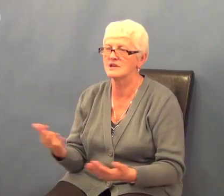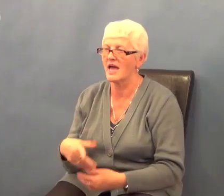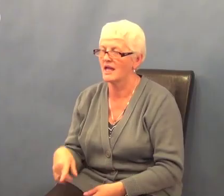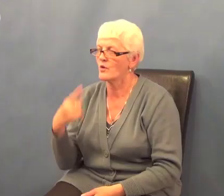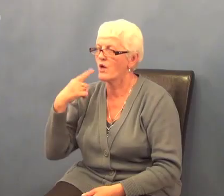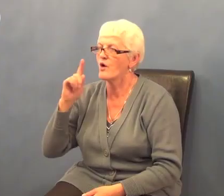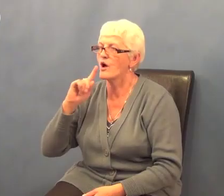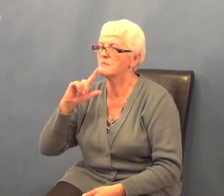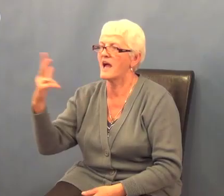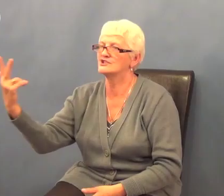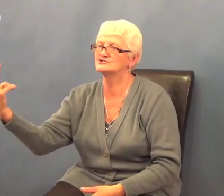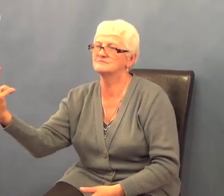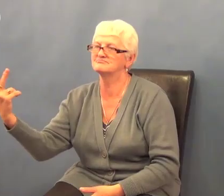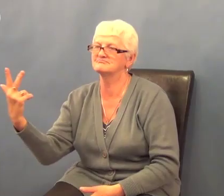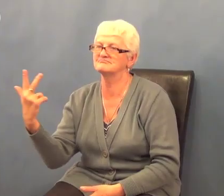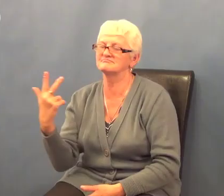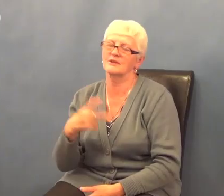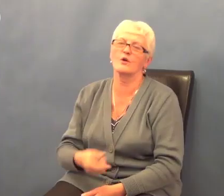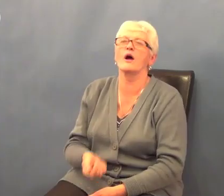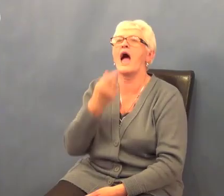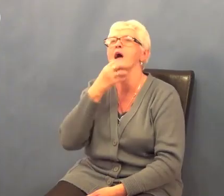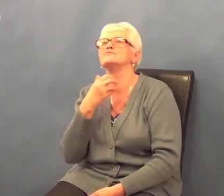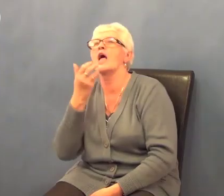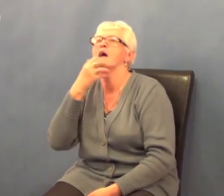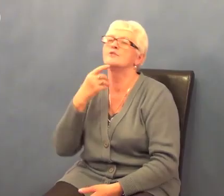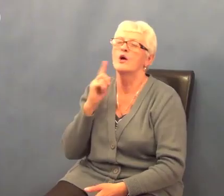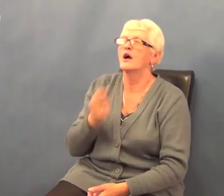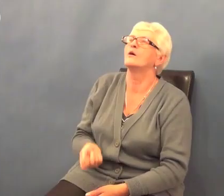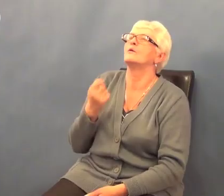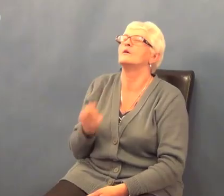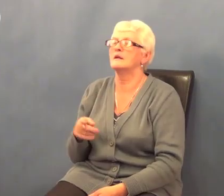Zauważa trzech nadchodzących chłopców, którzy jedzą gruszki, a jeden z nich odbija piłeczką rakietką.